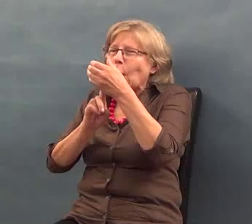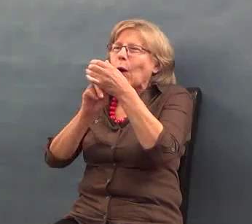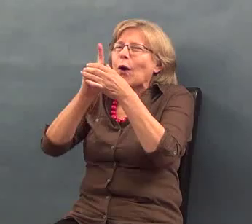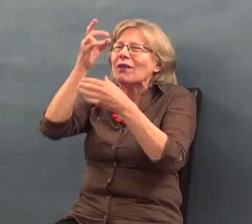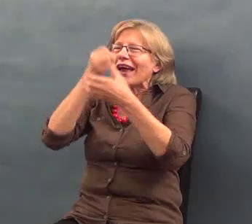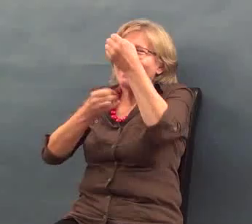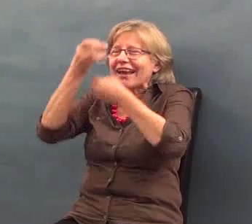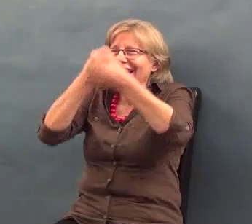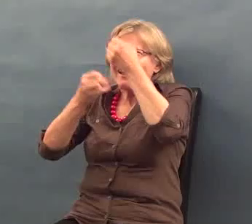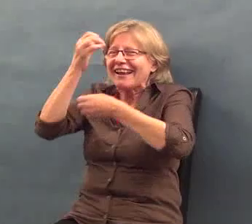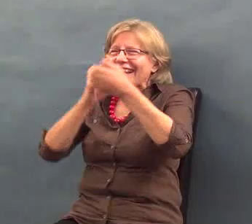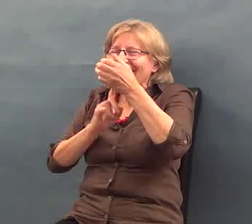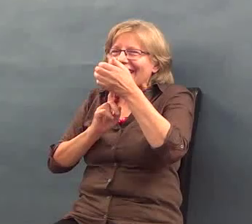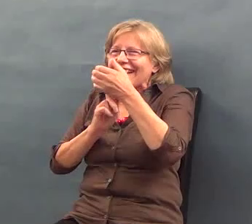Wspiął się na górę.